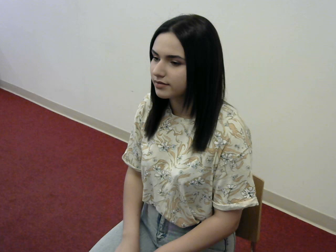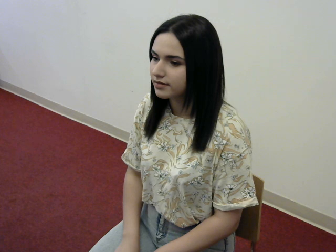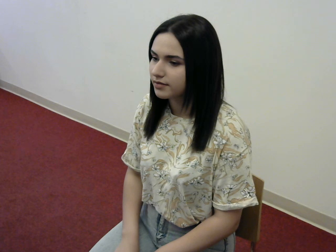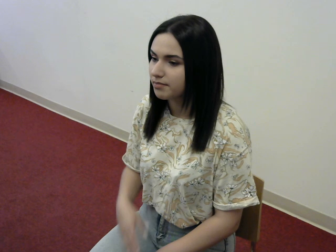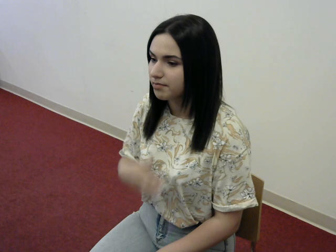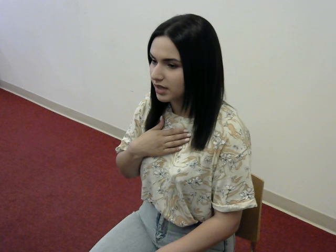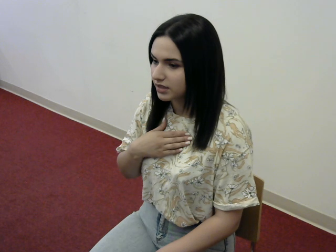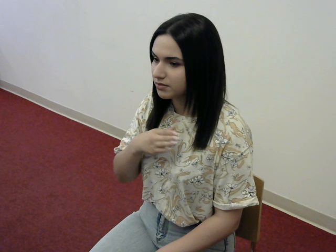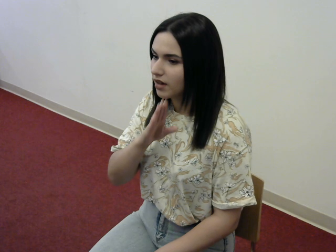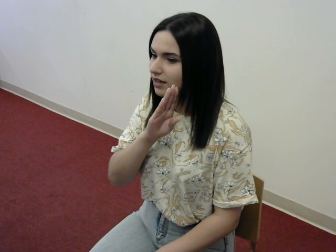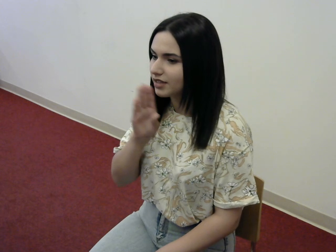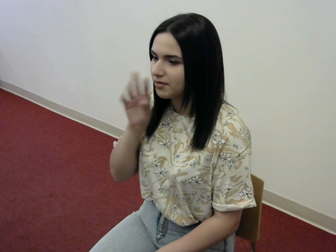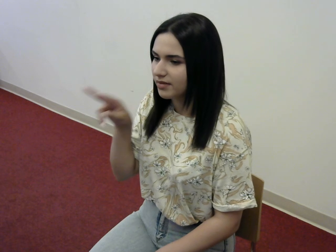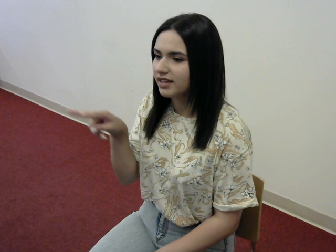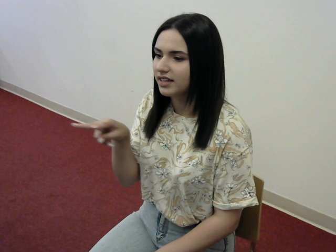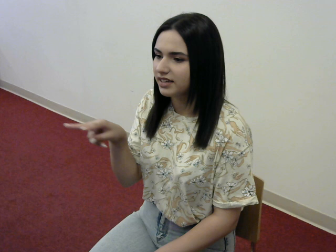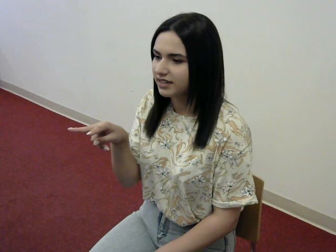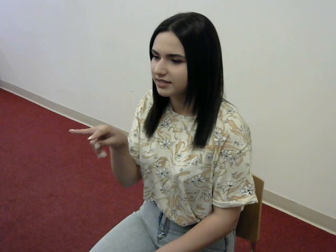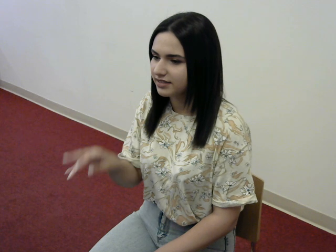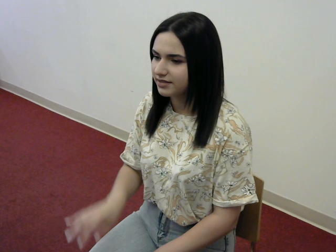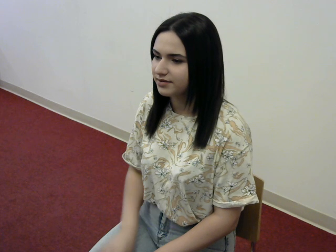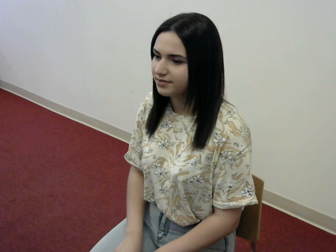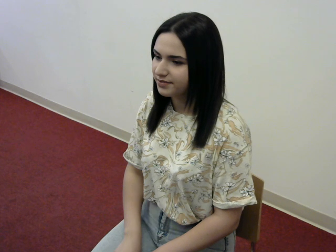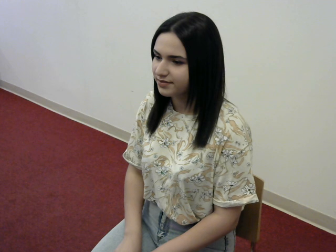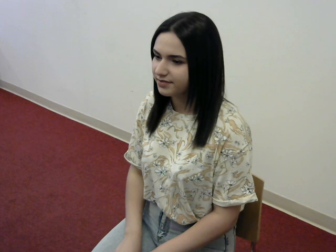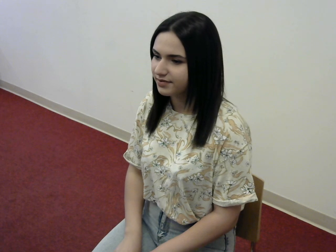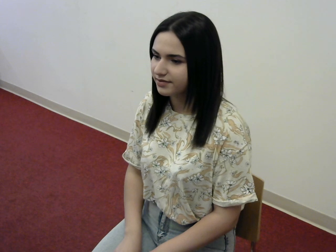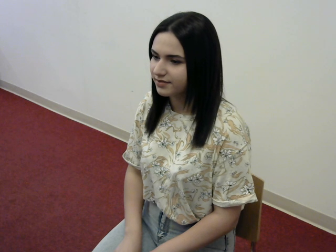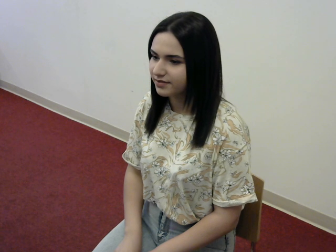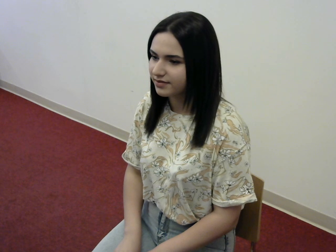Mənim anam Lənkərandandır